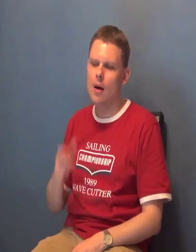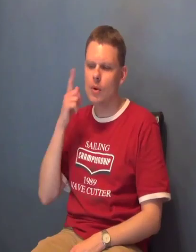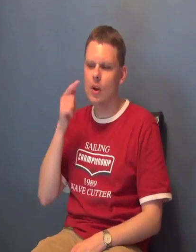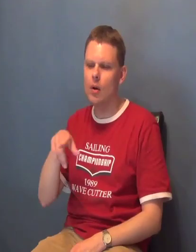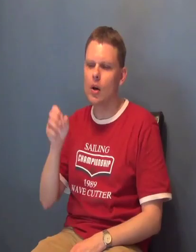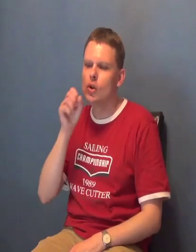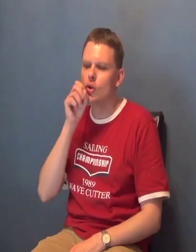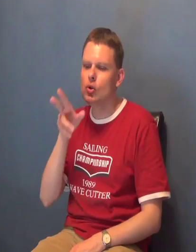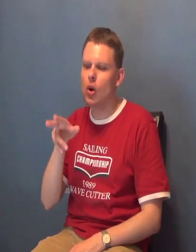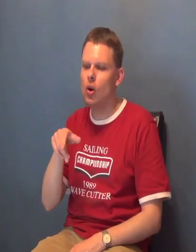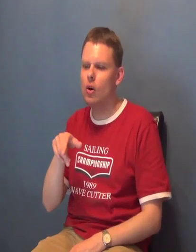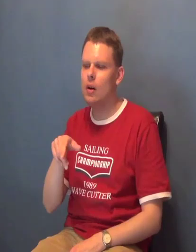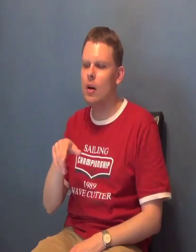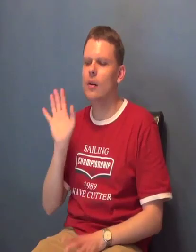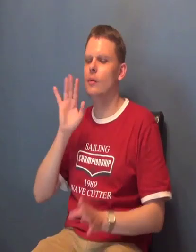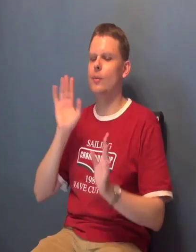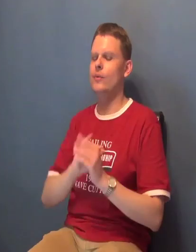Aa, myślałem, że chodzi o szok... nie, nie, powtórzę.